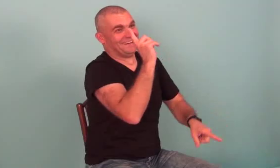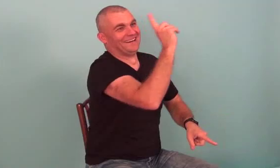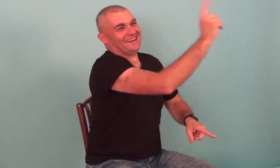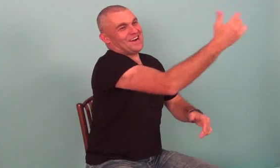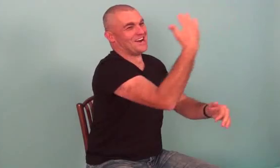Koniec.